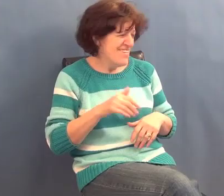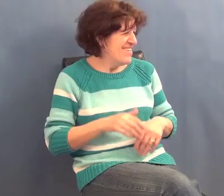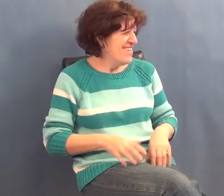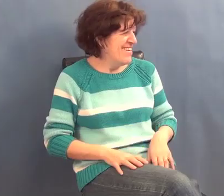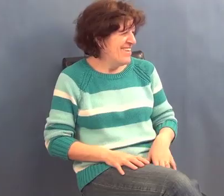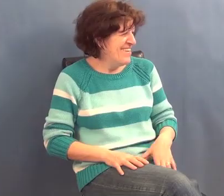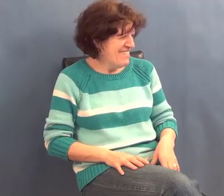Może.